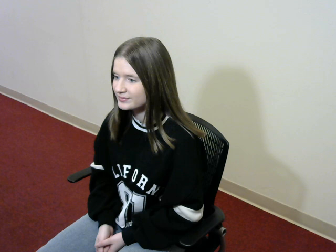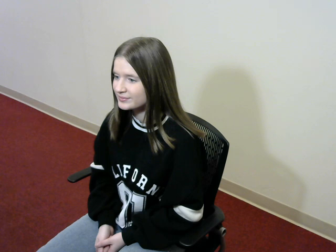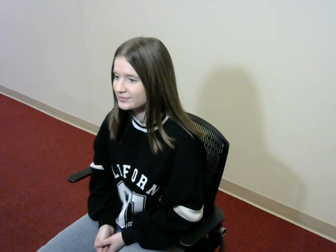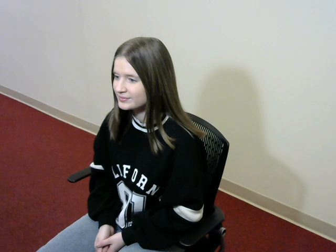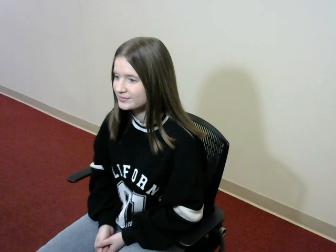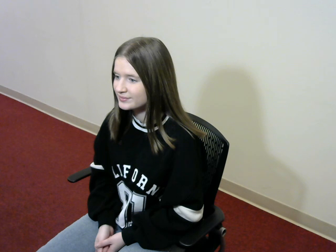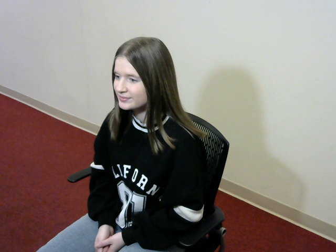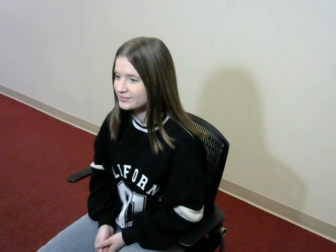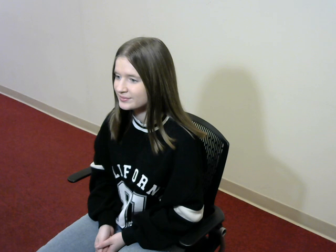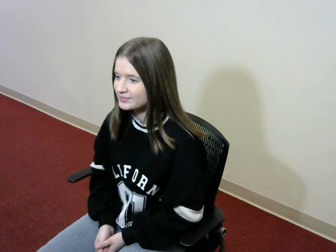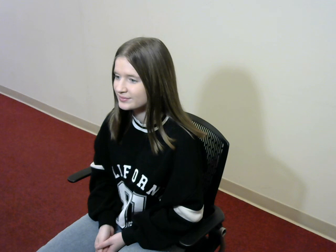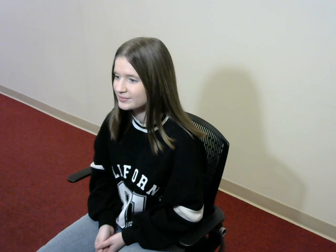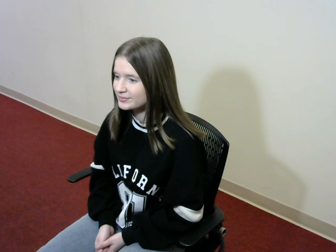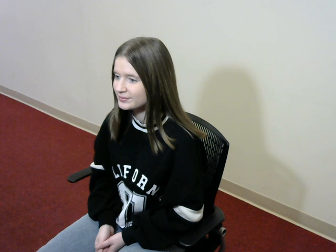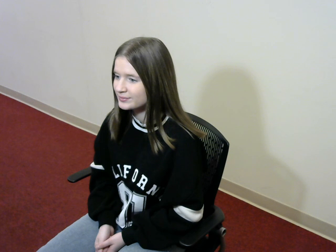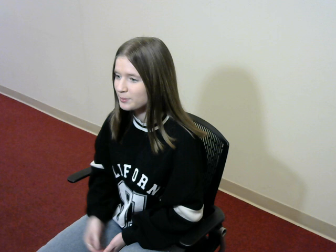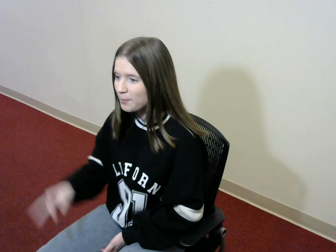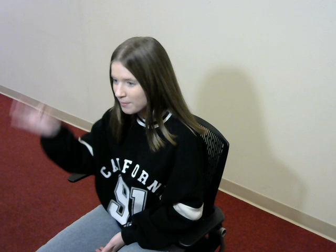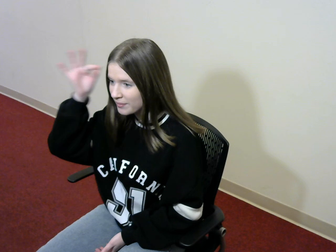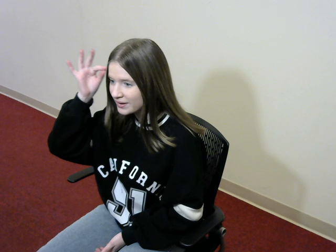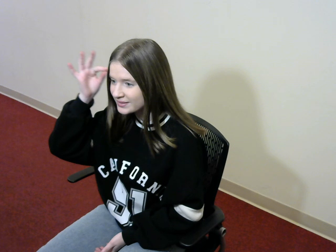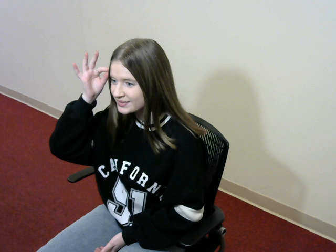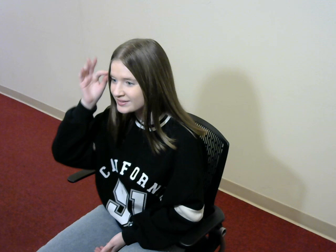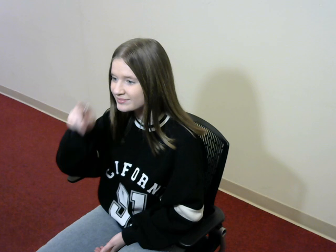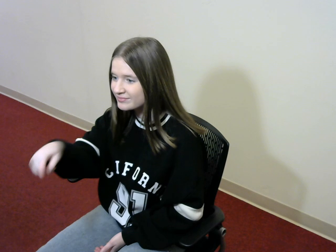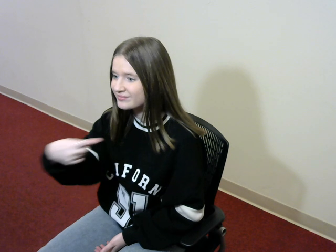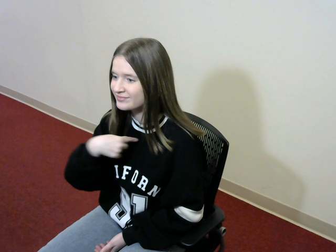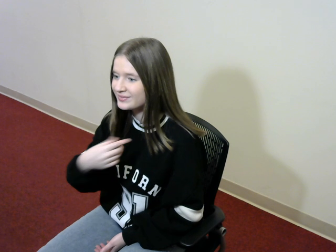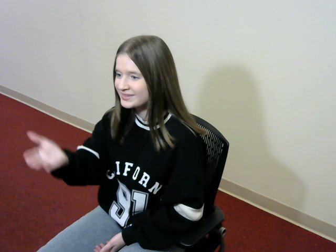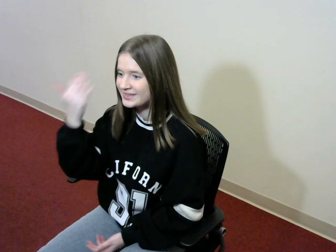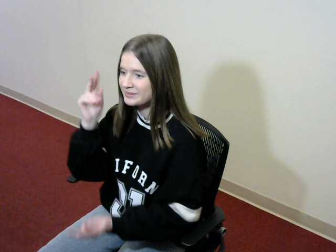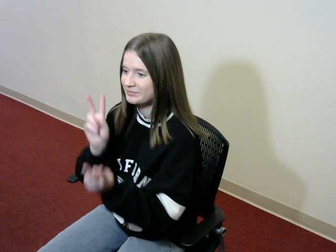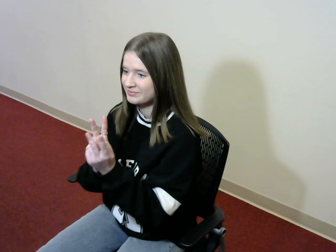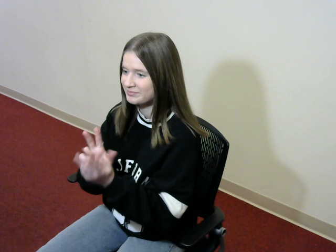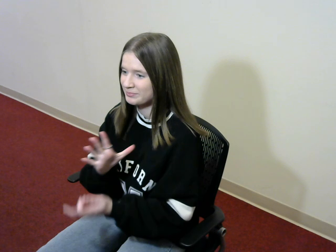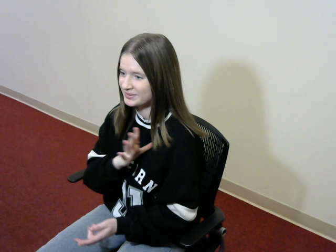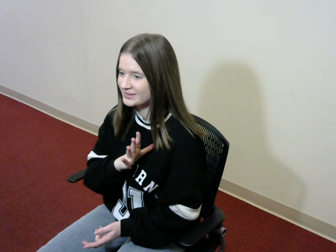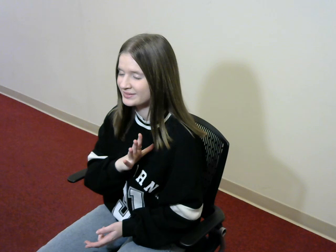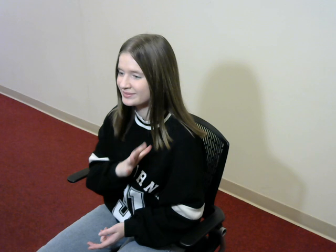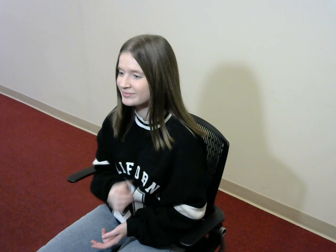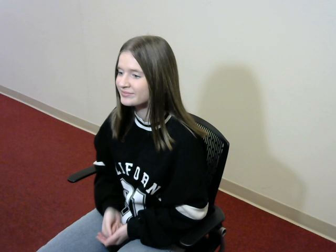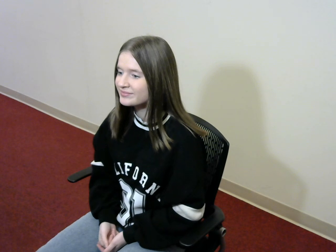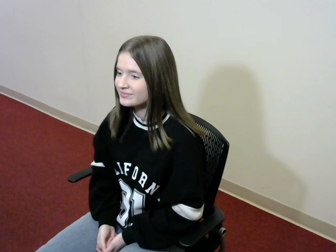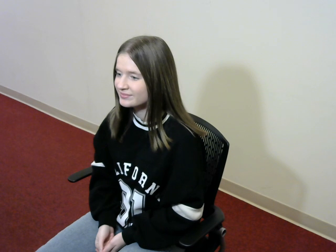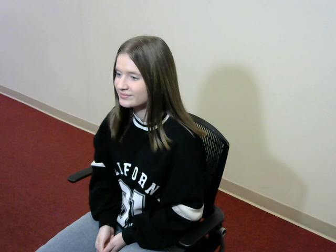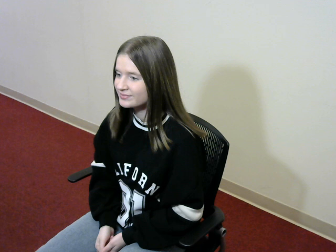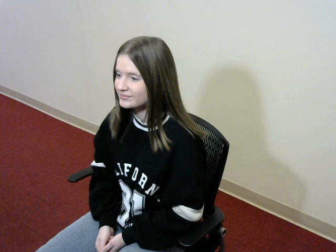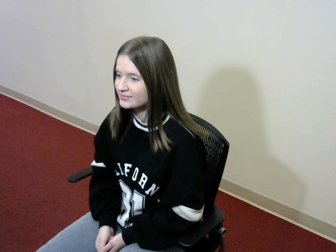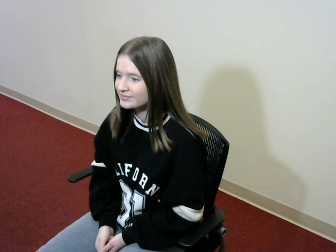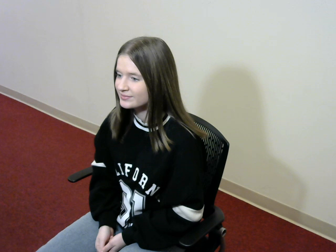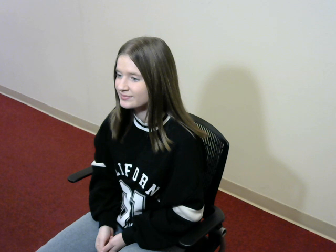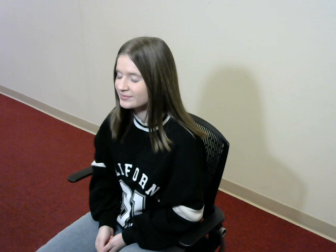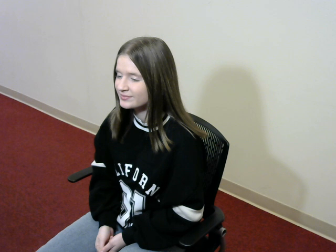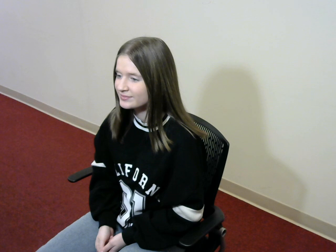Xatırladım, səni mən əvvəl də görmüşəm